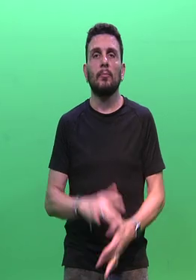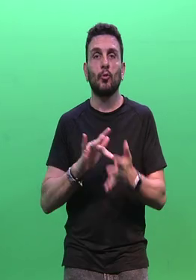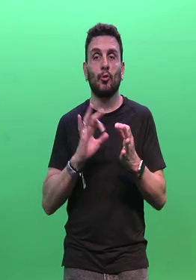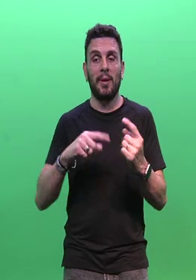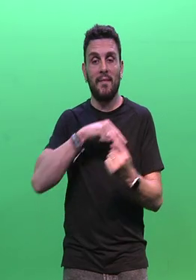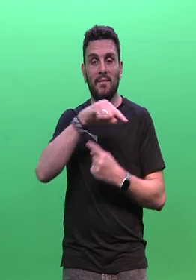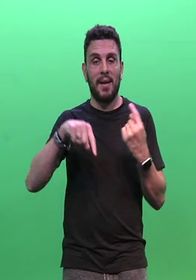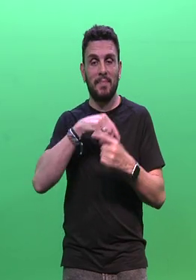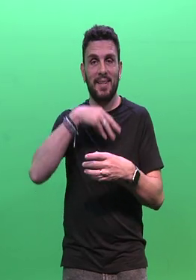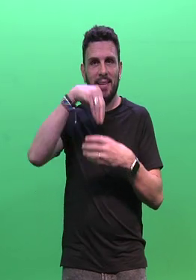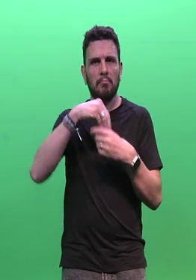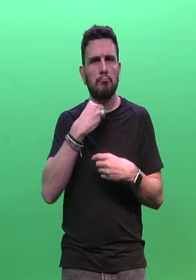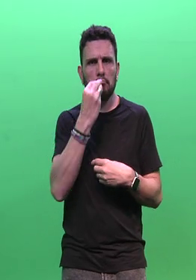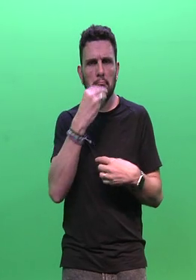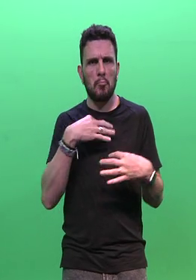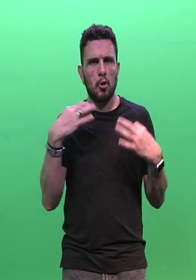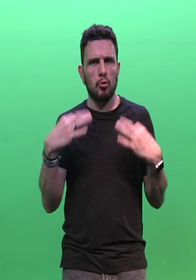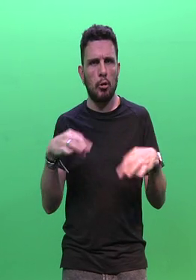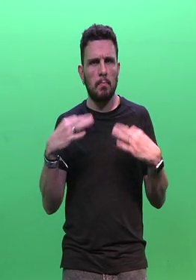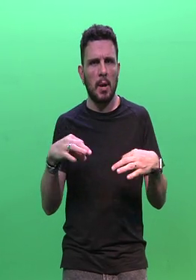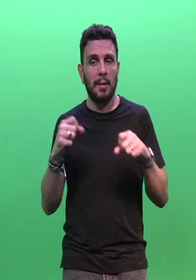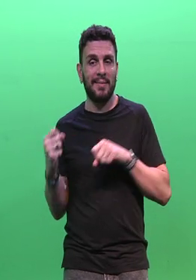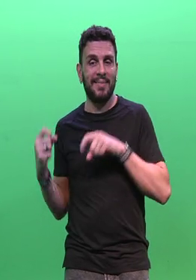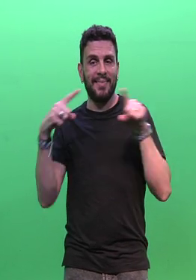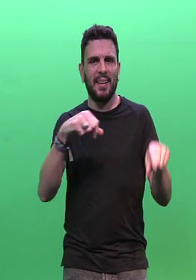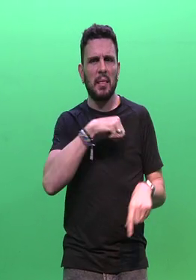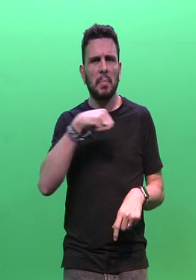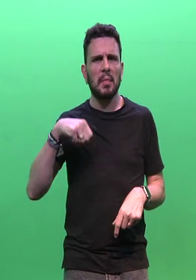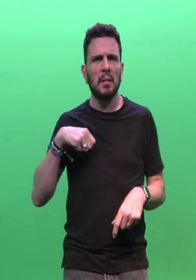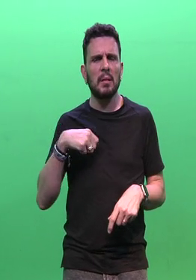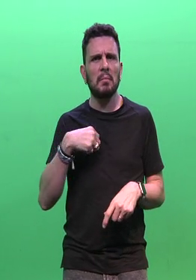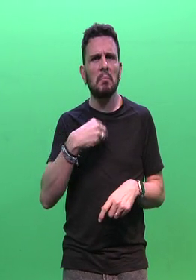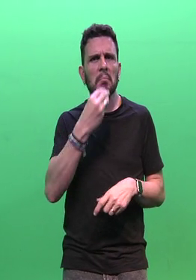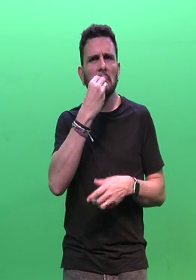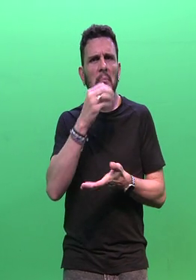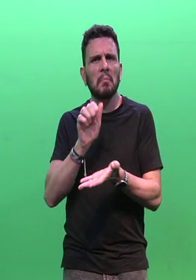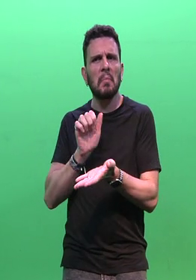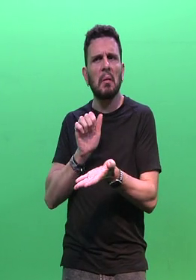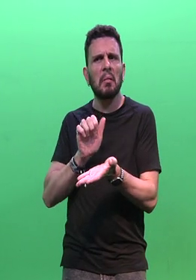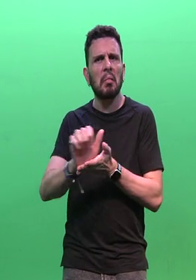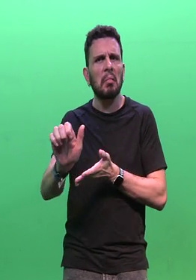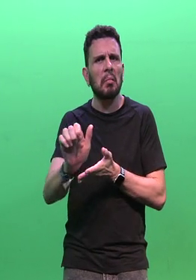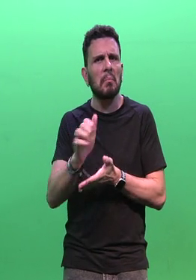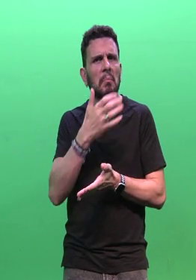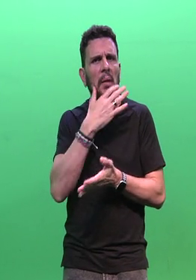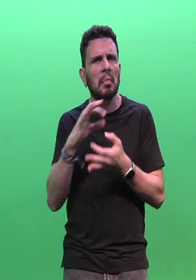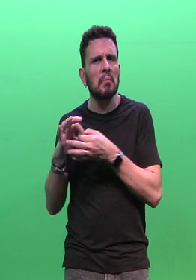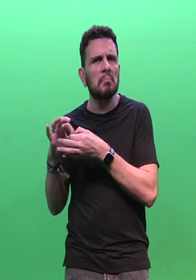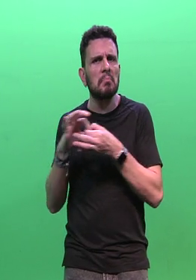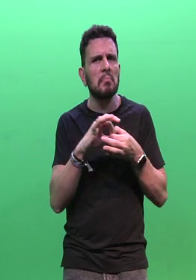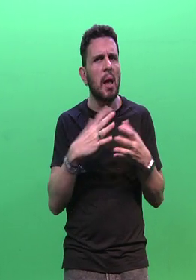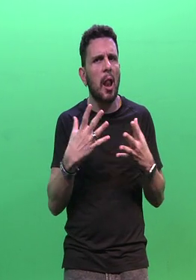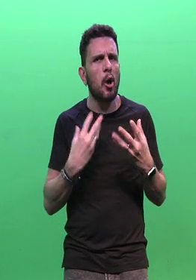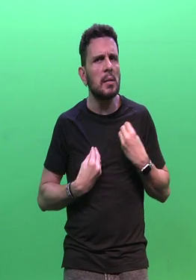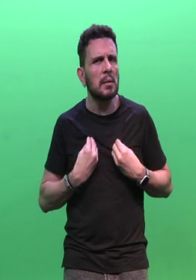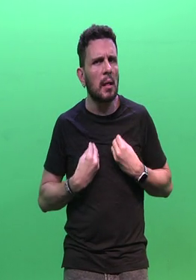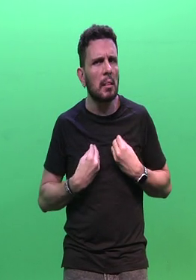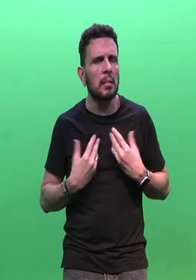Quan estava amb la família menjava normal, però quan m'he independitzat rebutjo el menjar, pot tenir alguna relació, potser és ansietat?